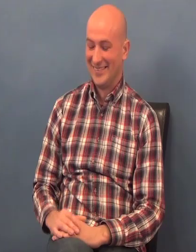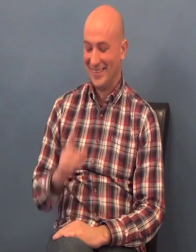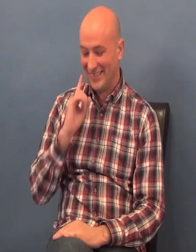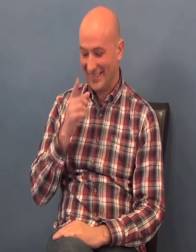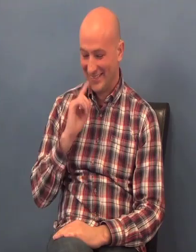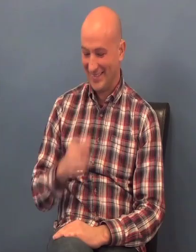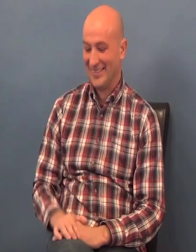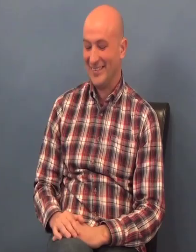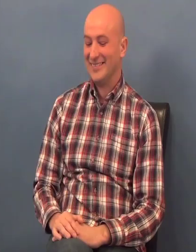Właśnie, właśnie.